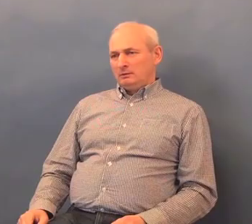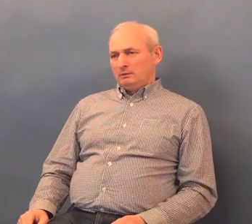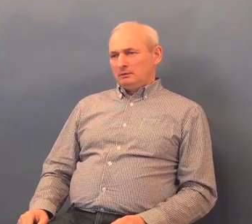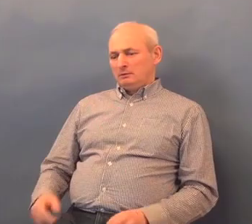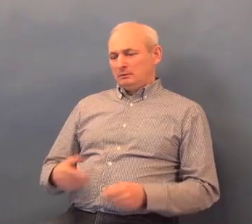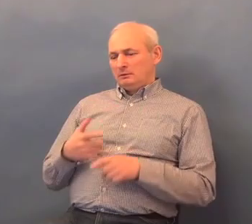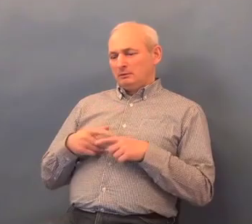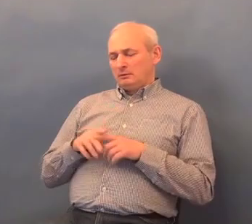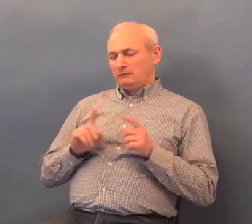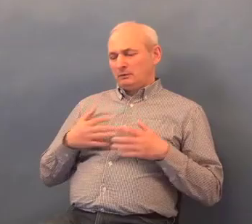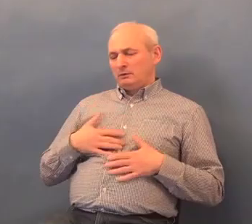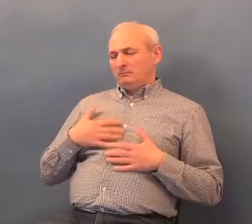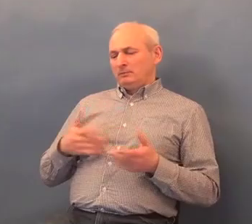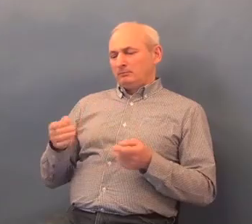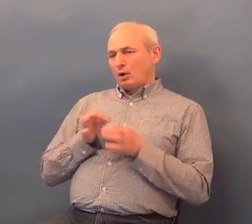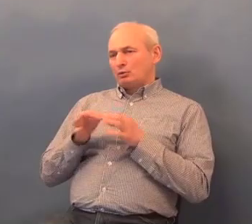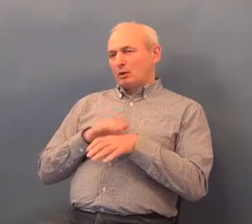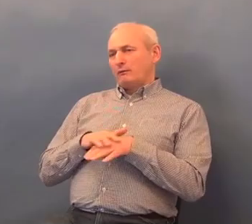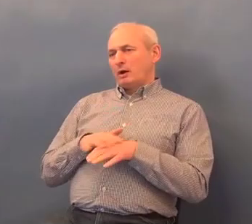Nie wolno myć konia, bo trzeba oszczędzać wodę.